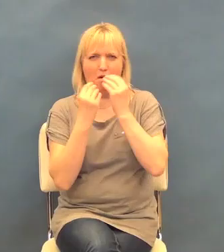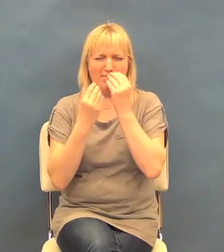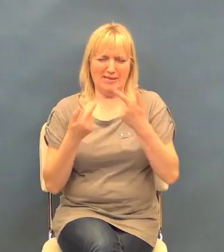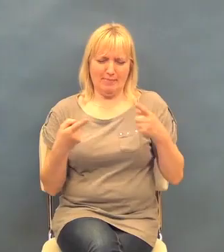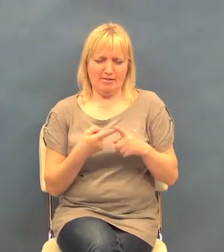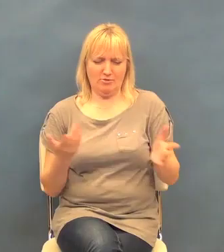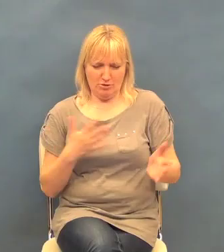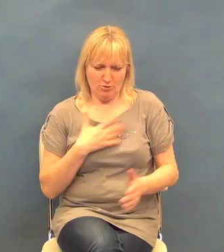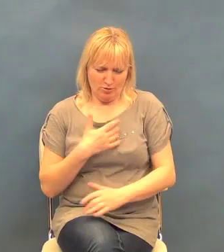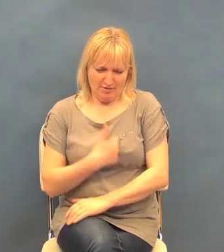Nie wypada, tak myślę.